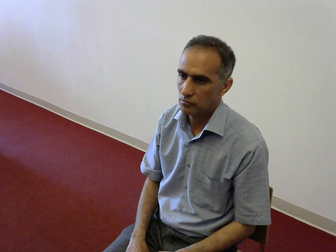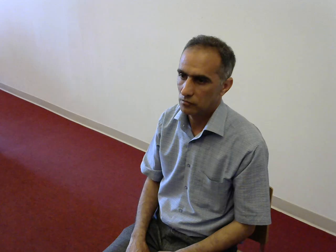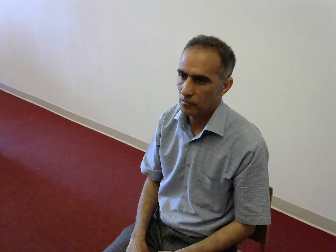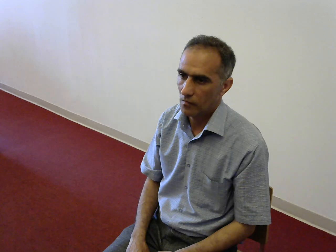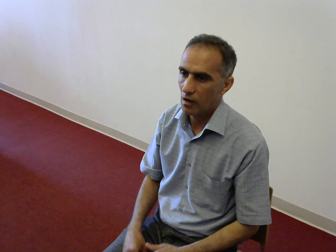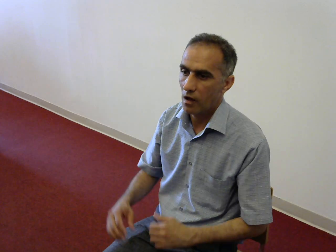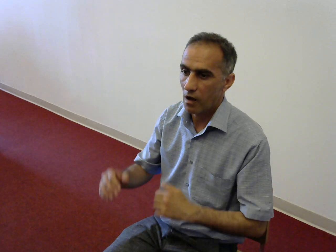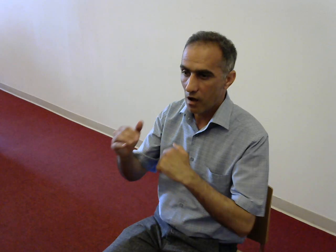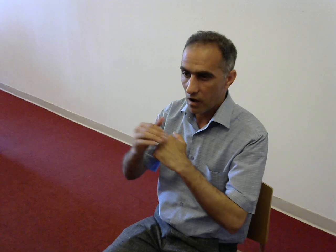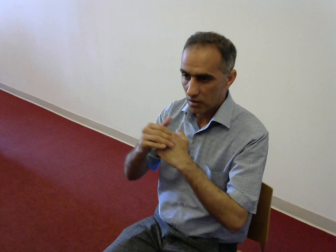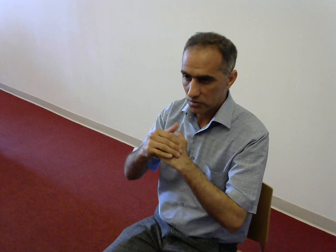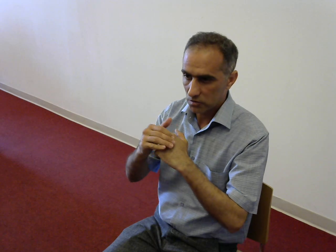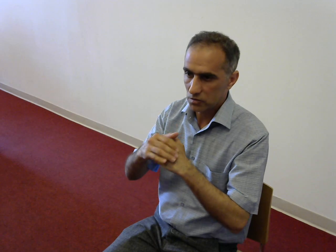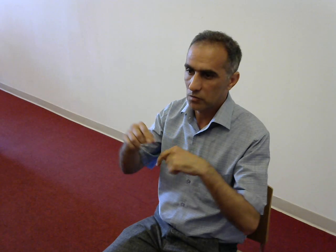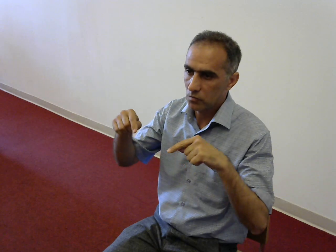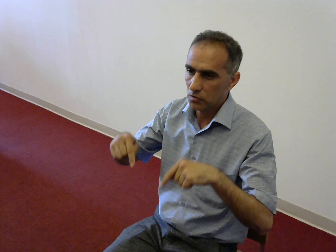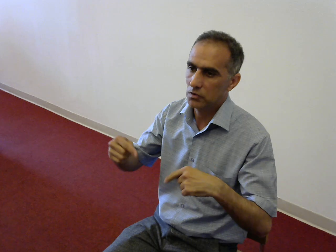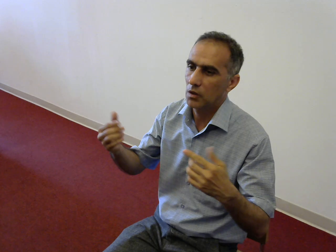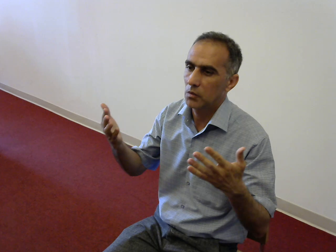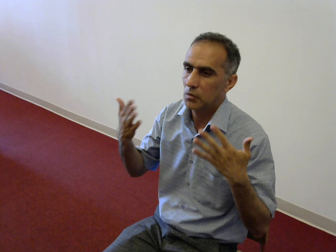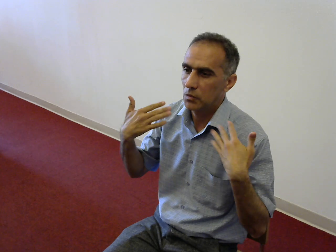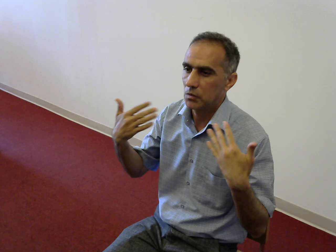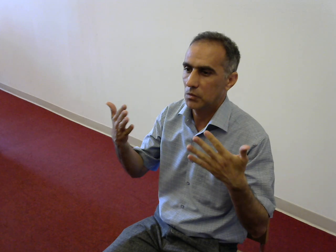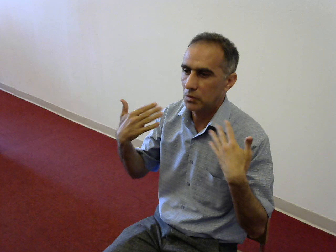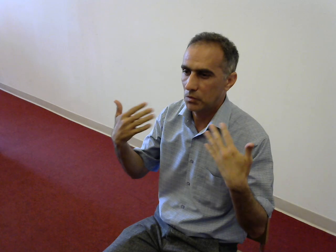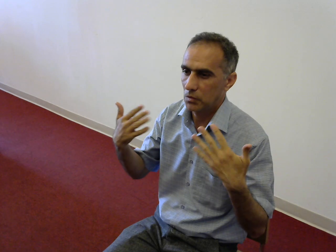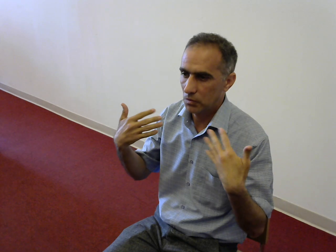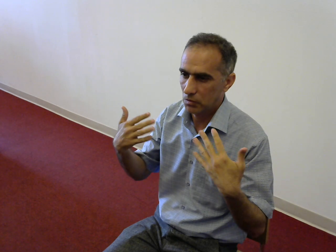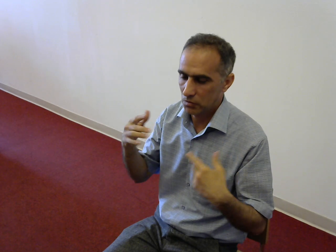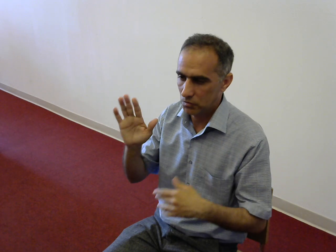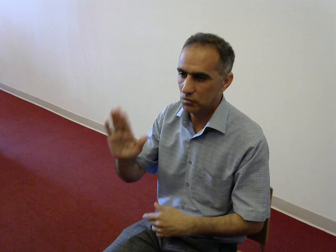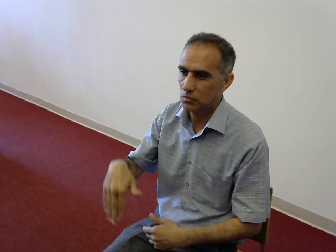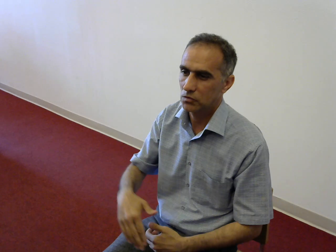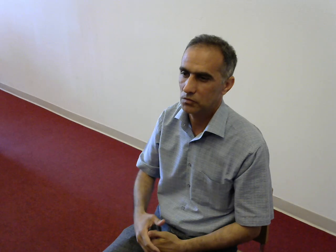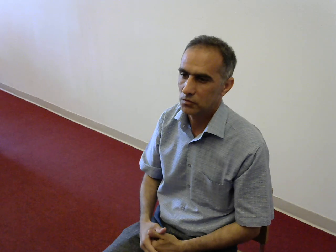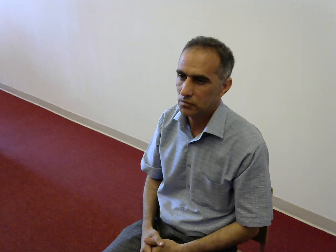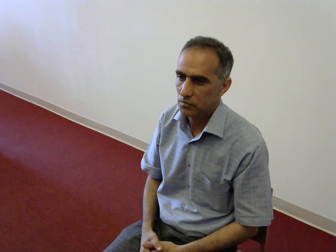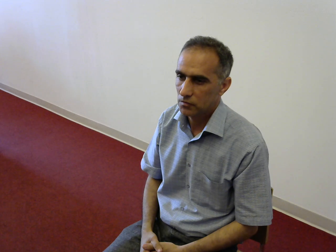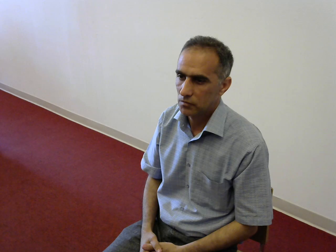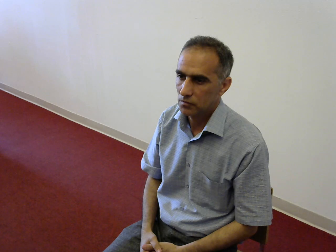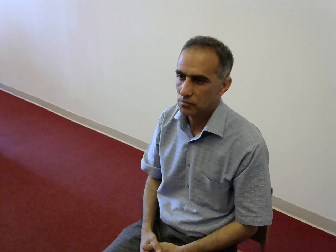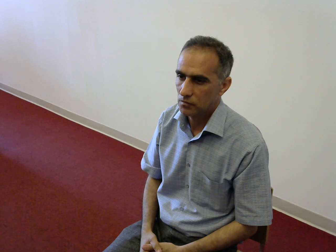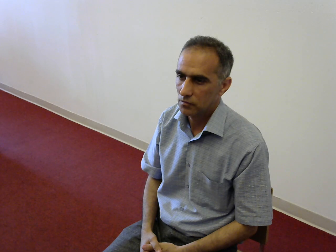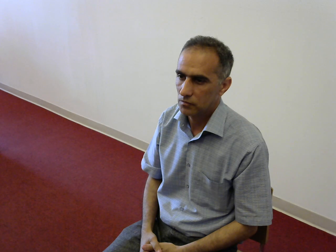Axşamlar bura sərin olur